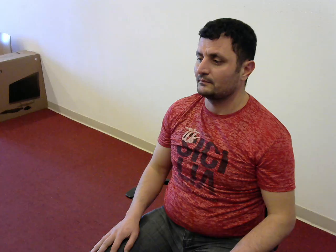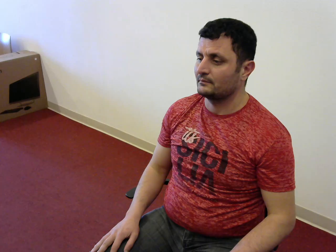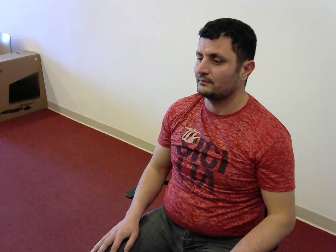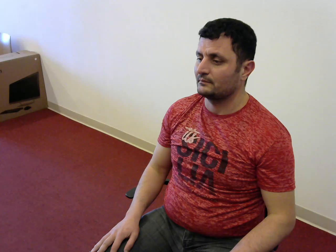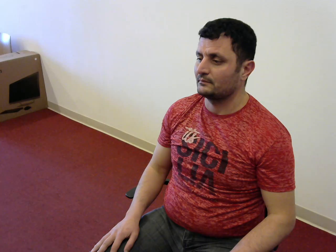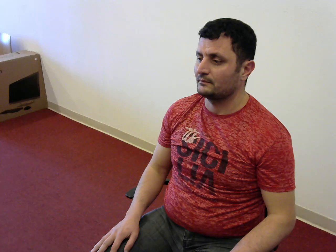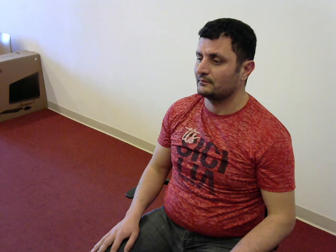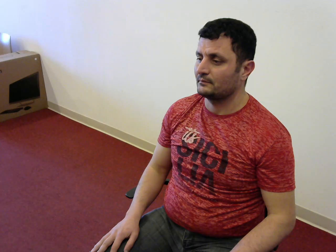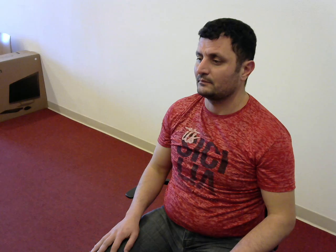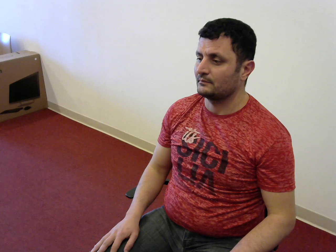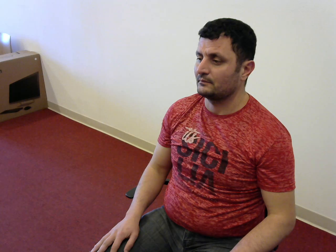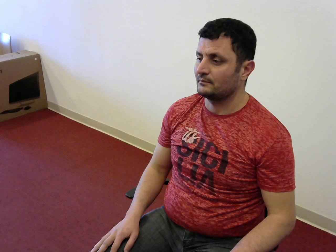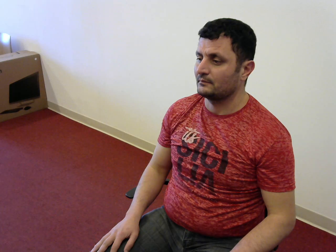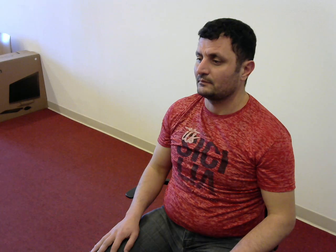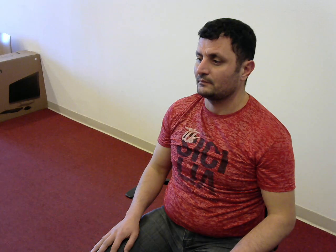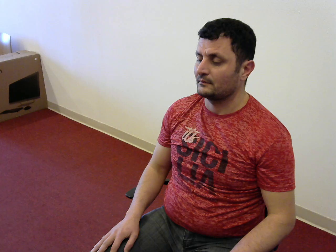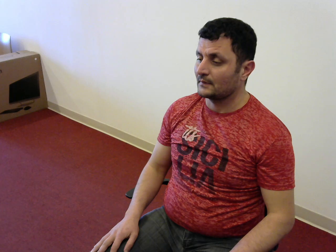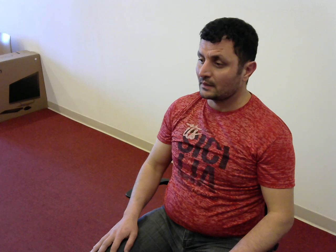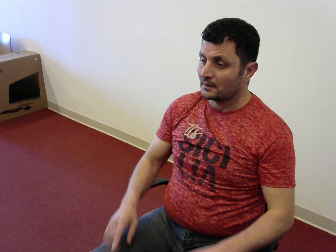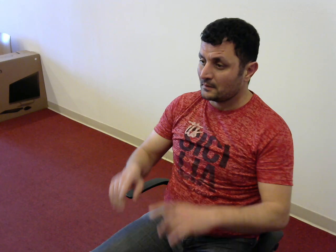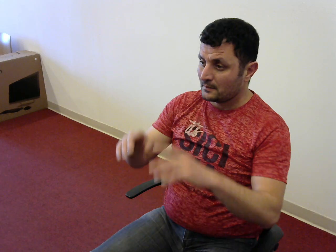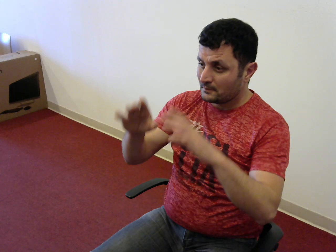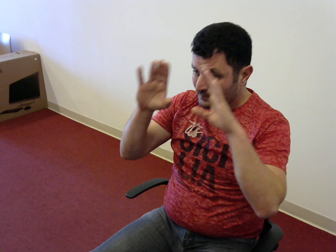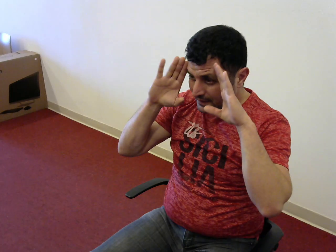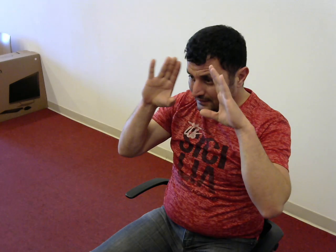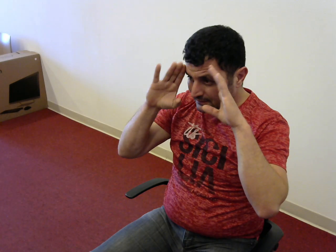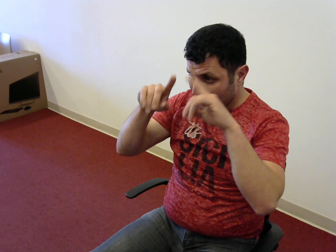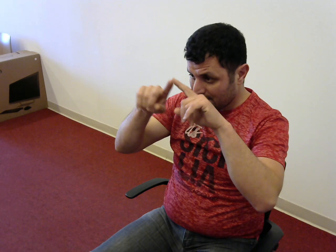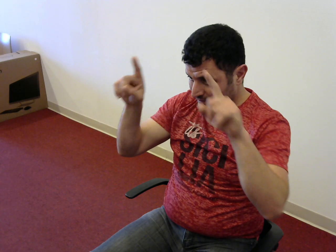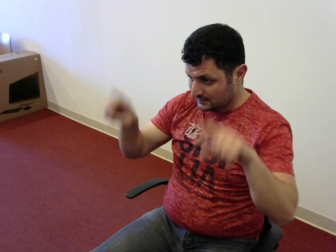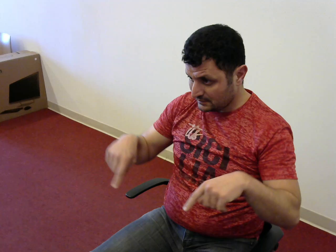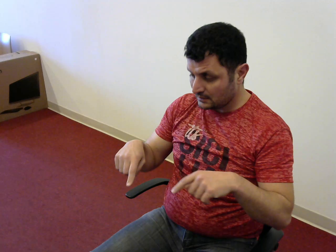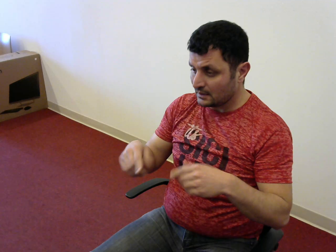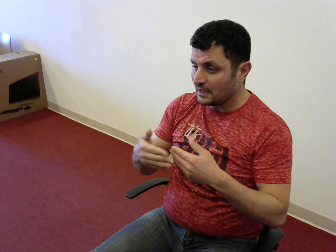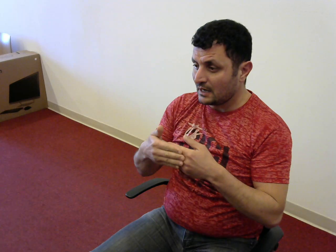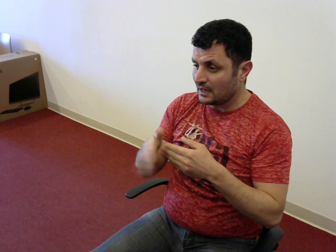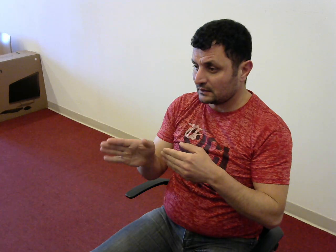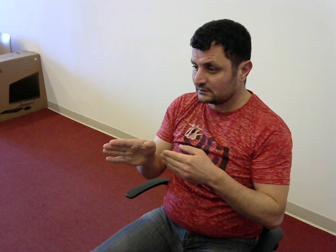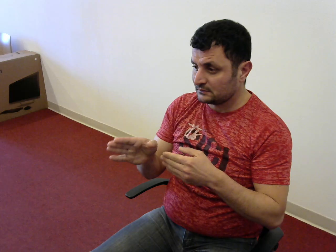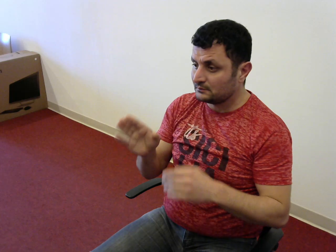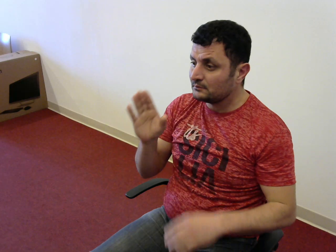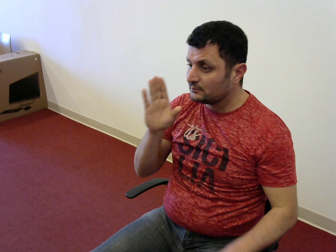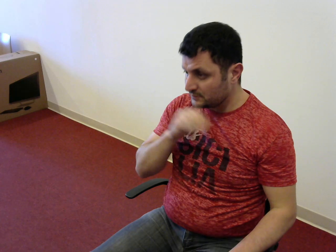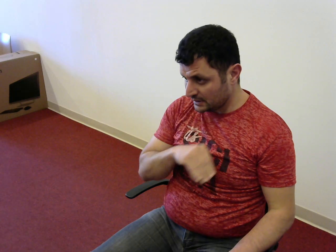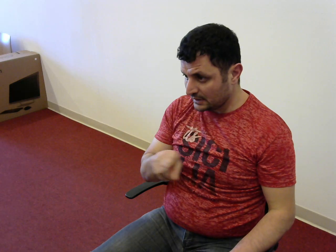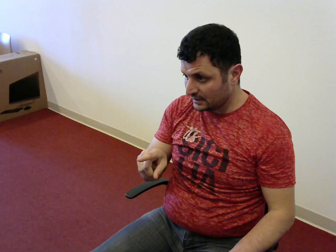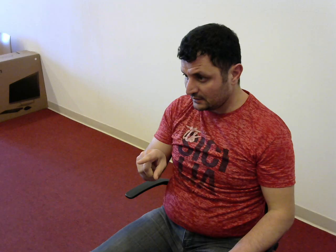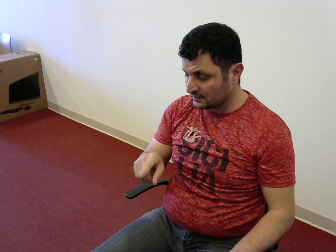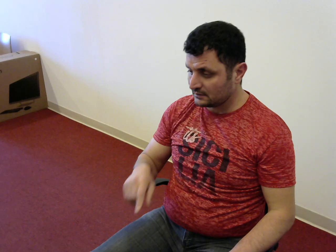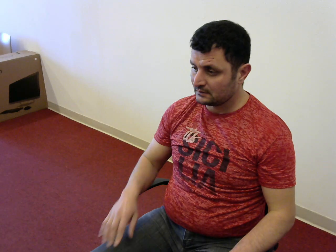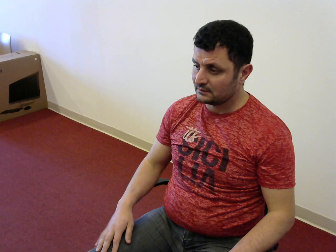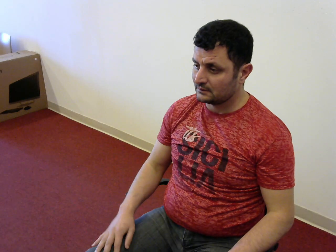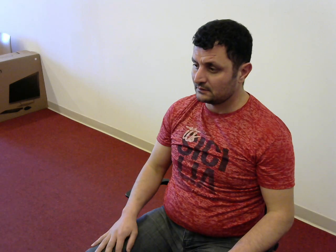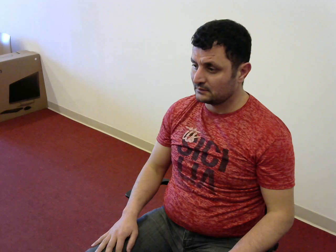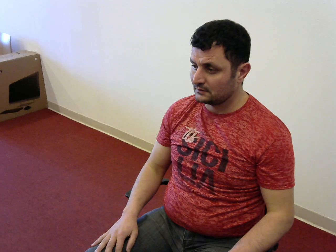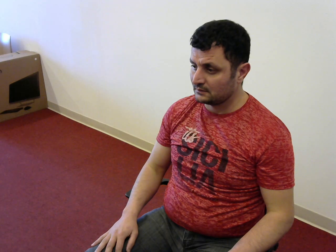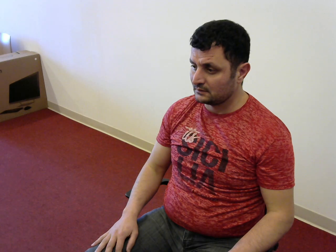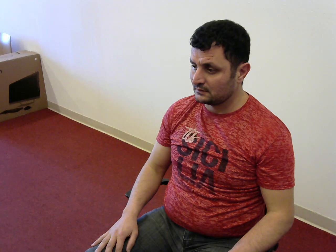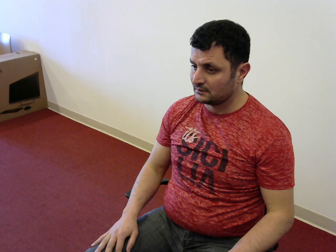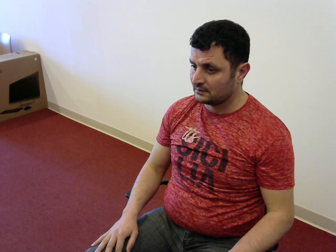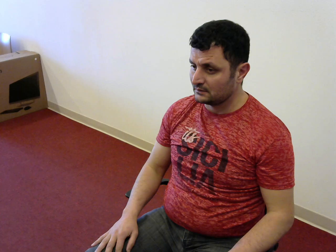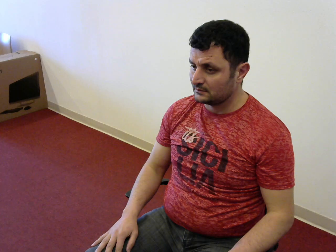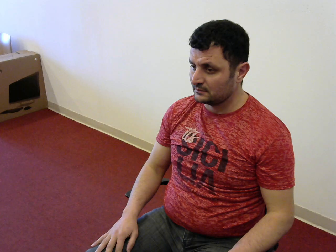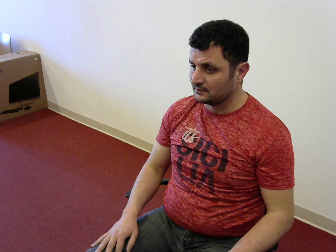Pəncərəni aça bilərsinizmi?